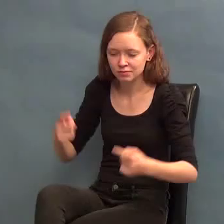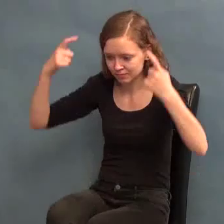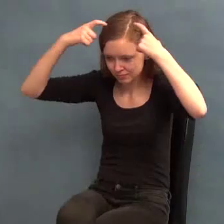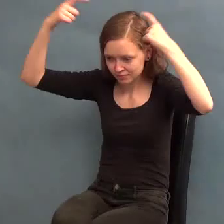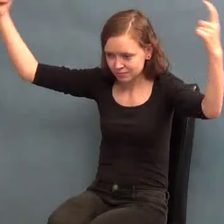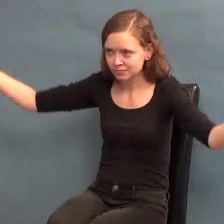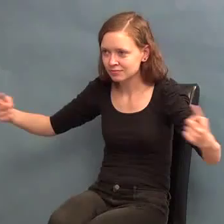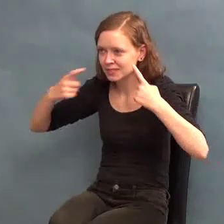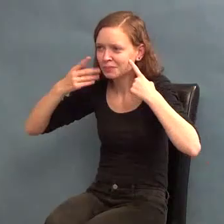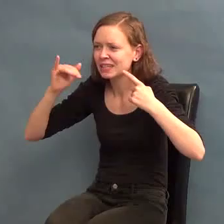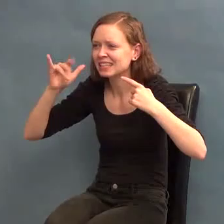Myszka Miki.